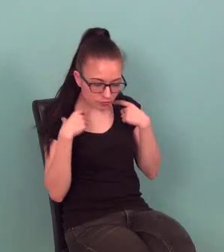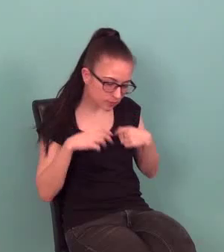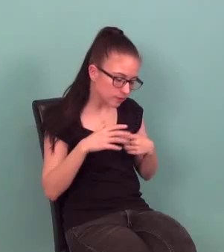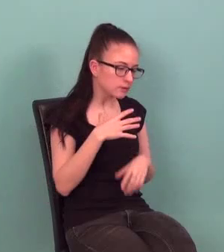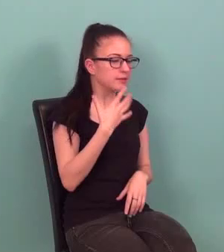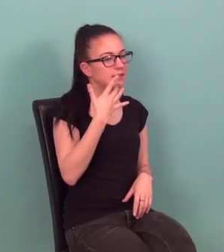Jest gorąco.